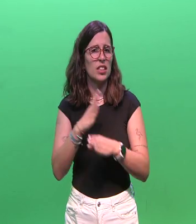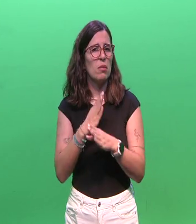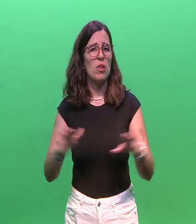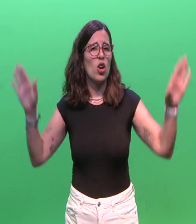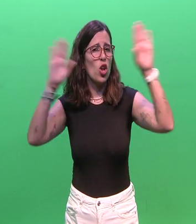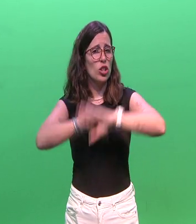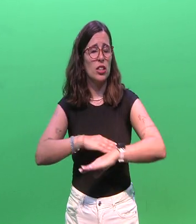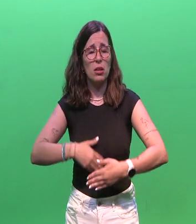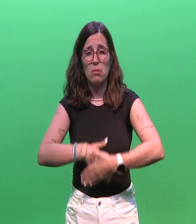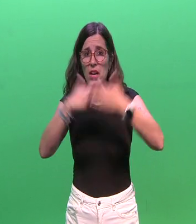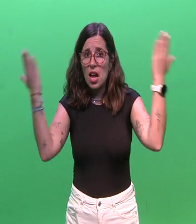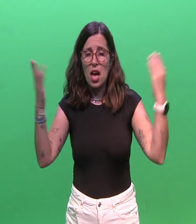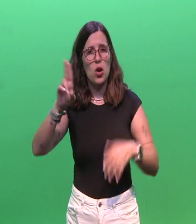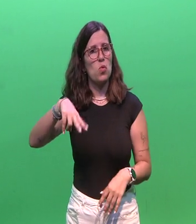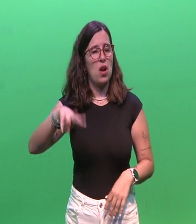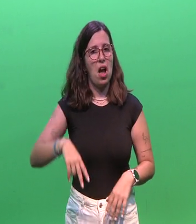Sempre em passa a la nit, no em passa mai al matí.